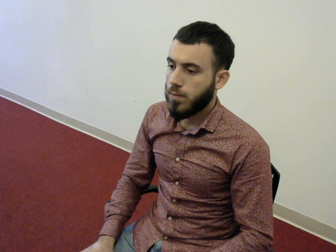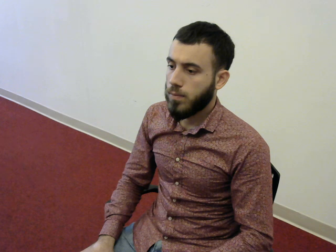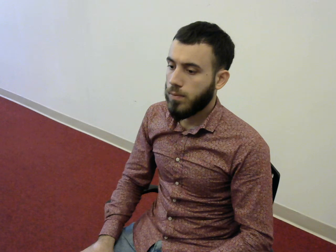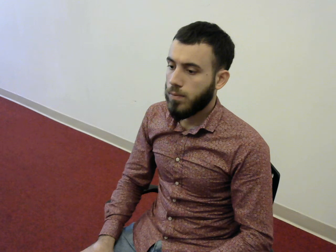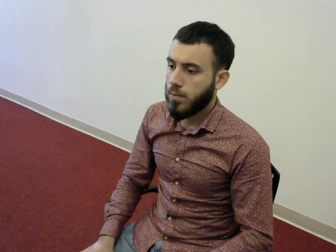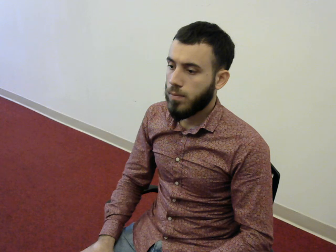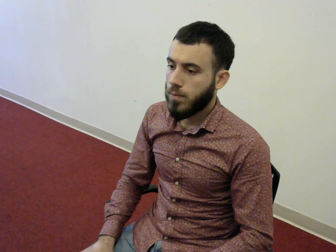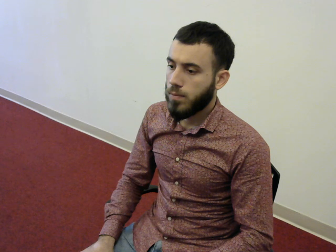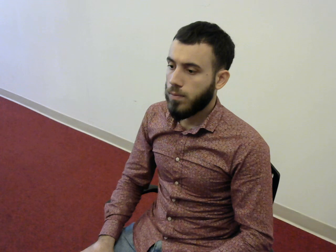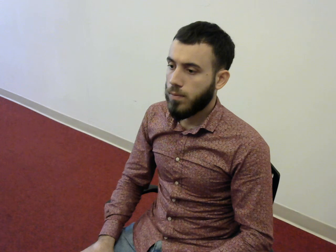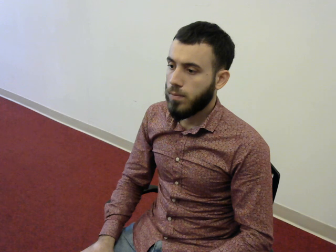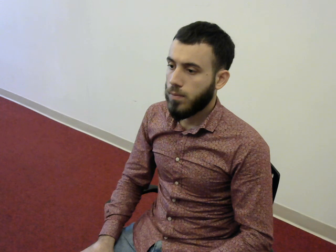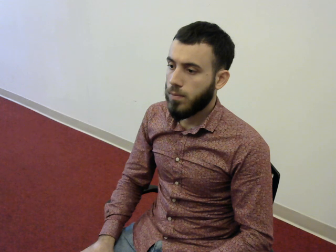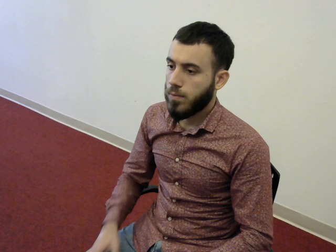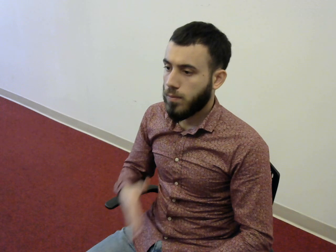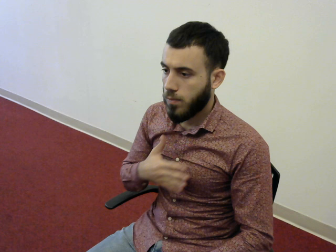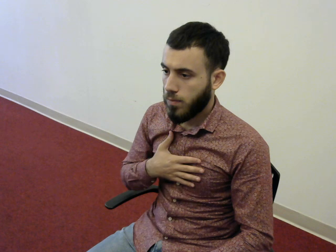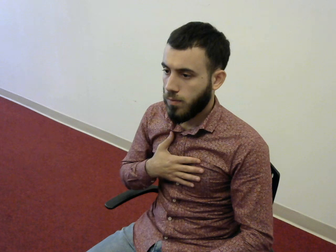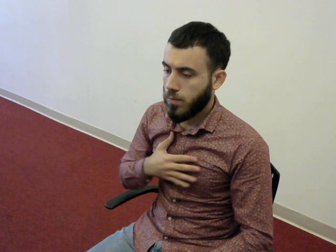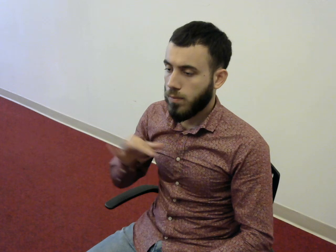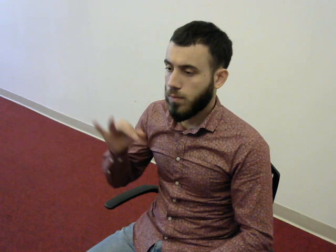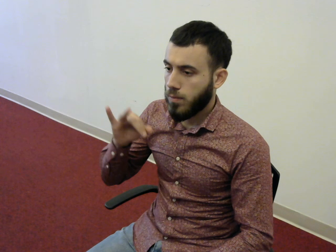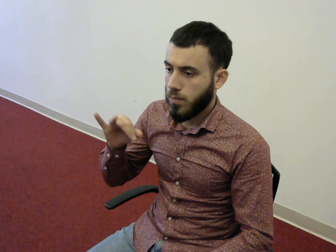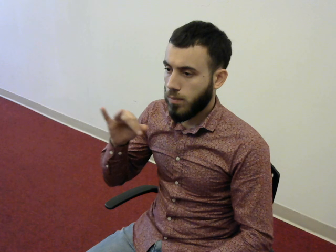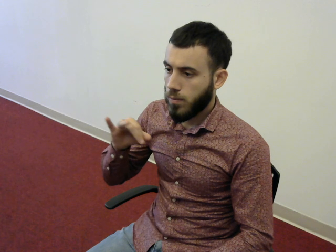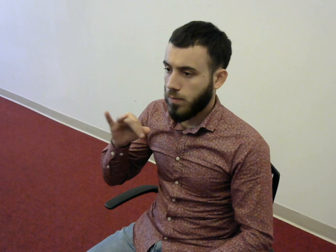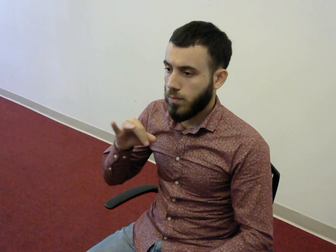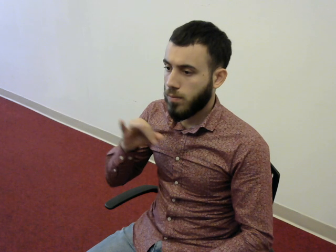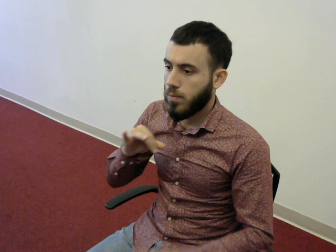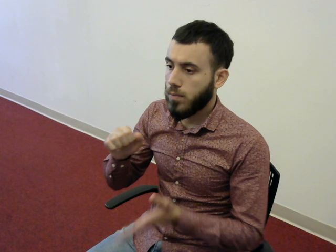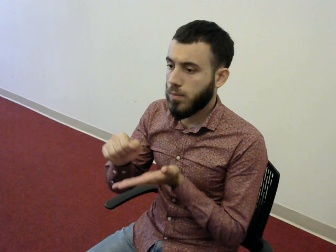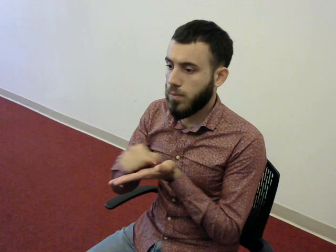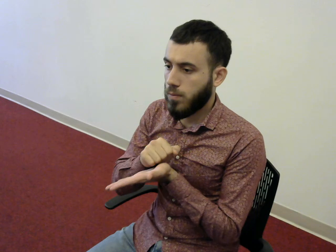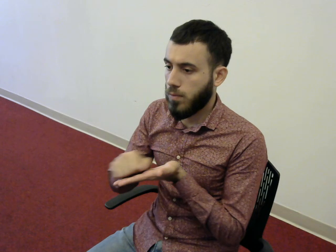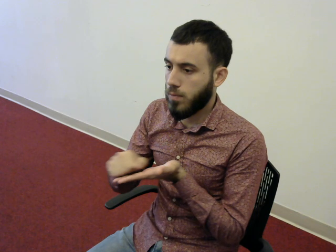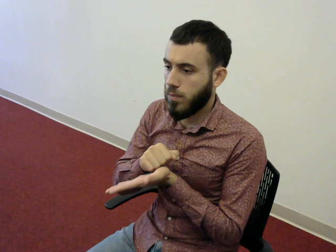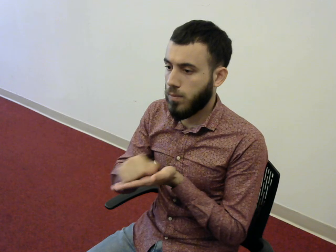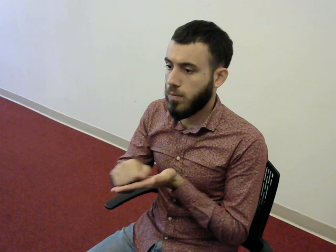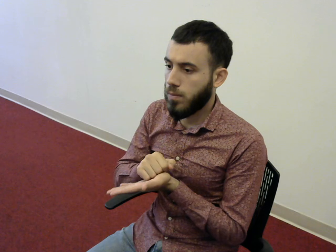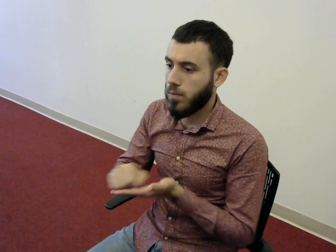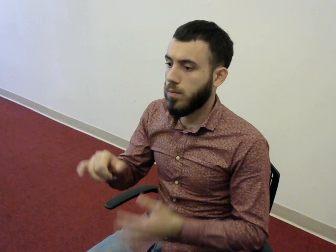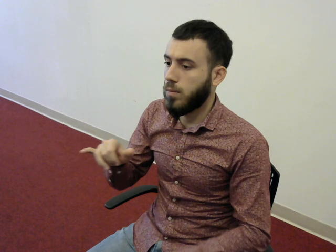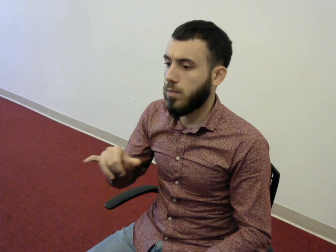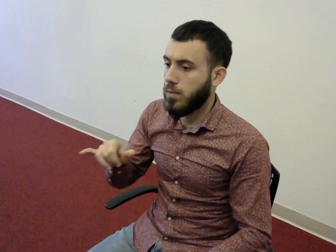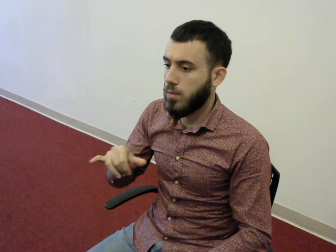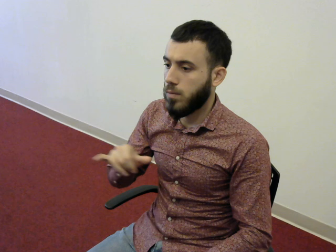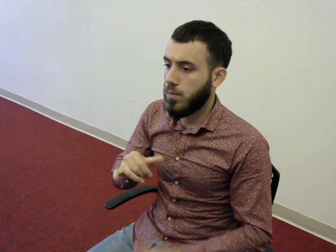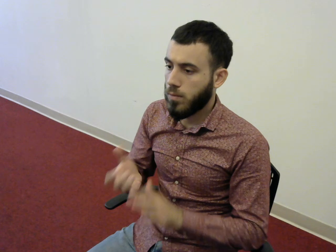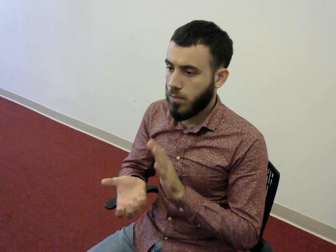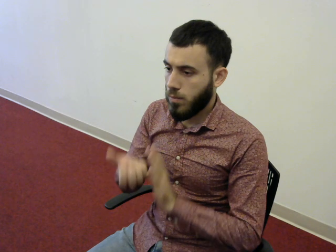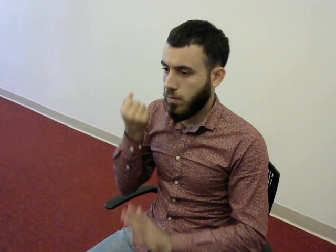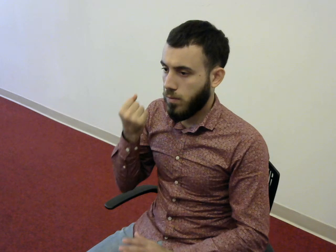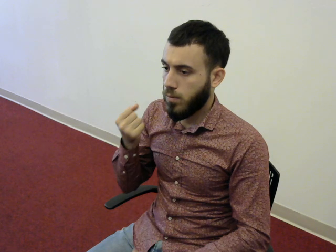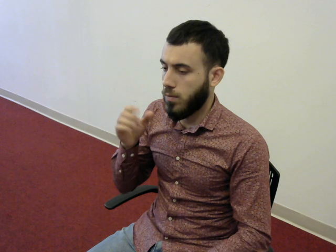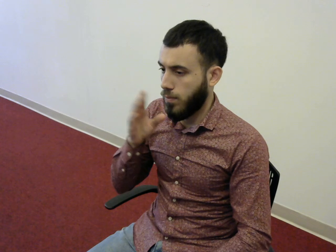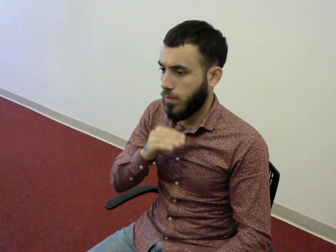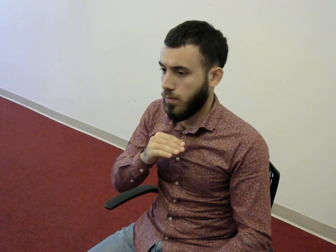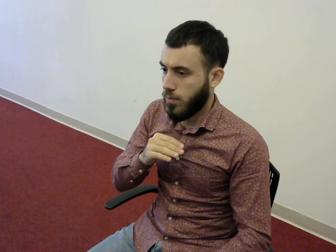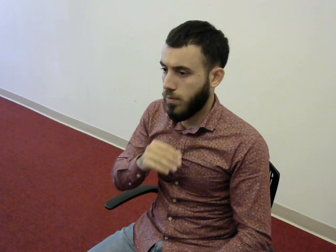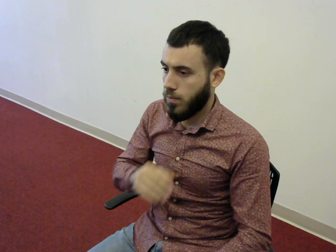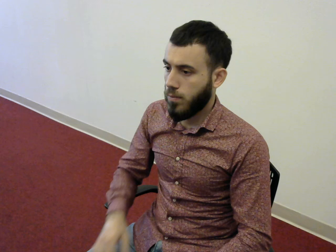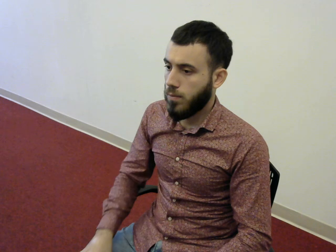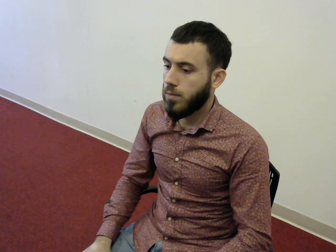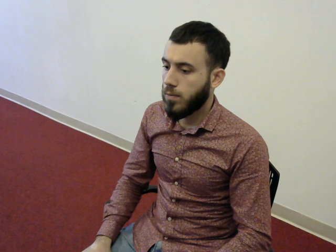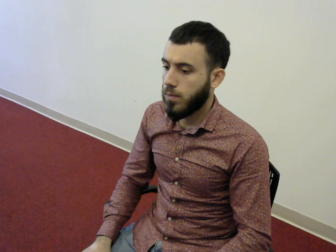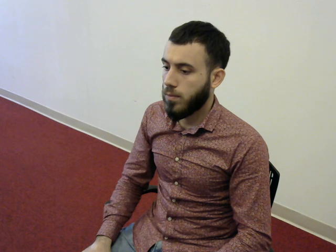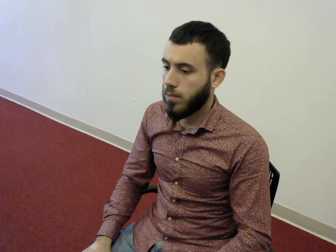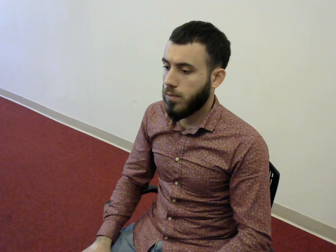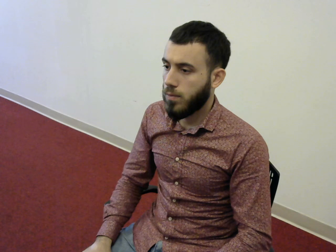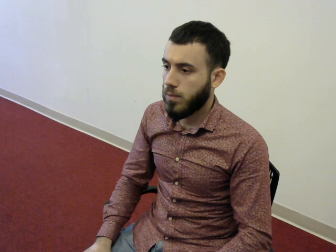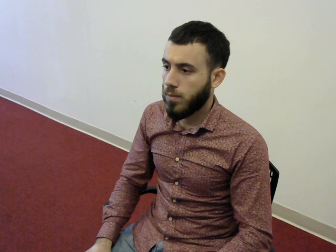Mən tarix sənədləri hardan götürə bilərəm?